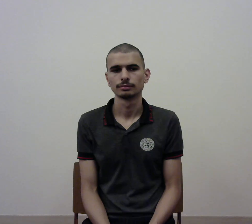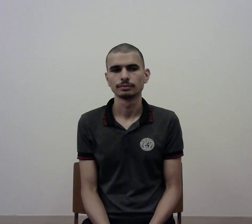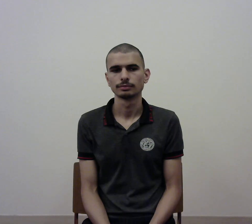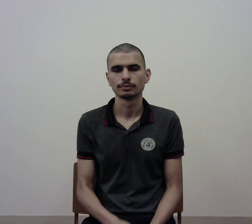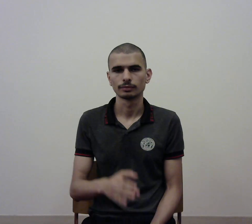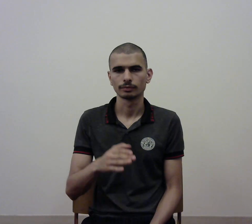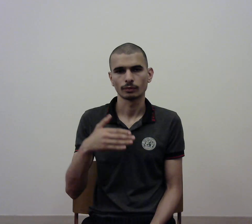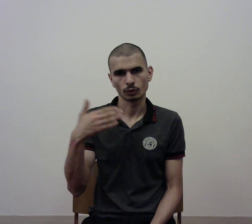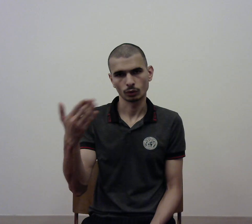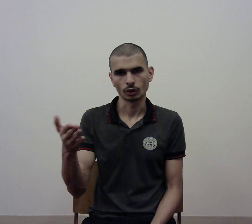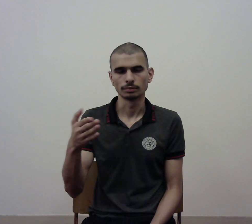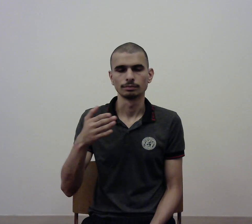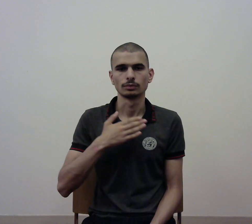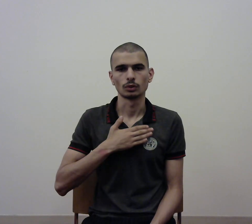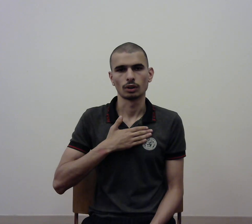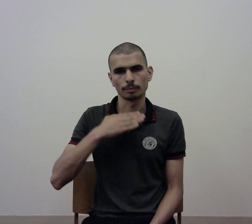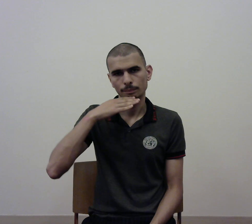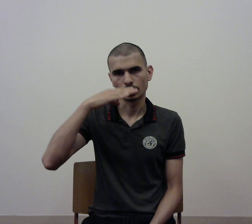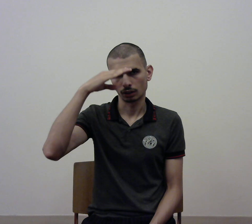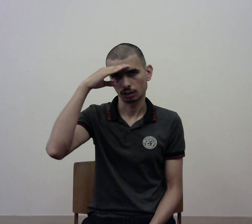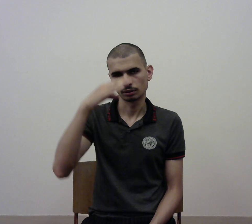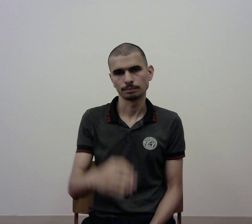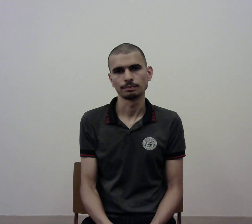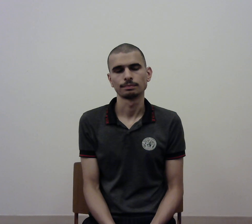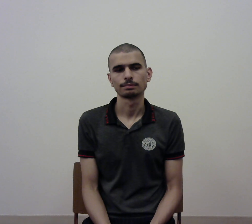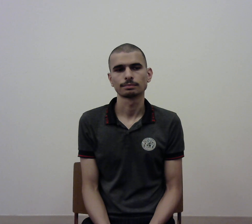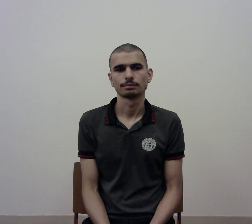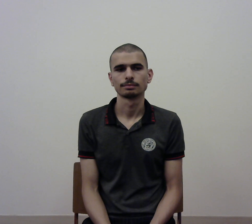Bu mənim atamdır